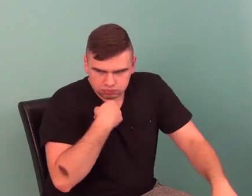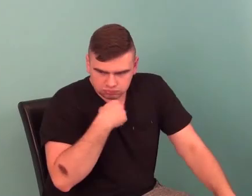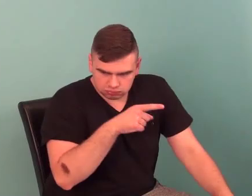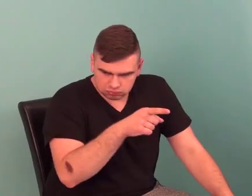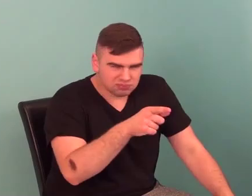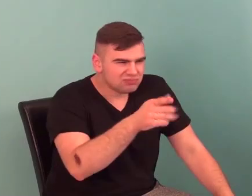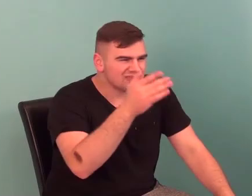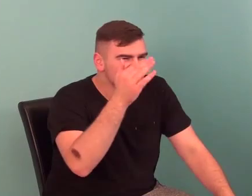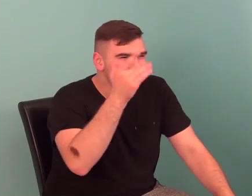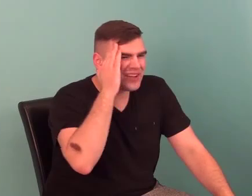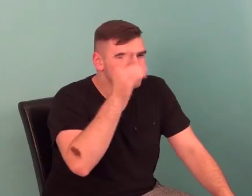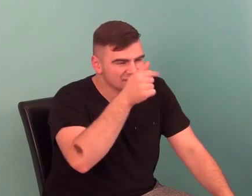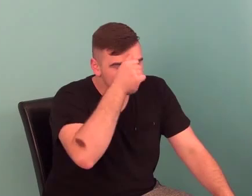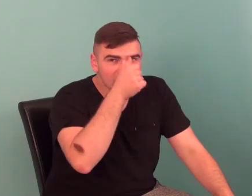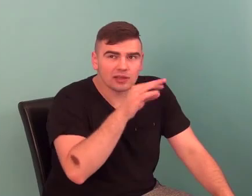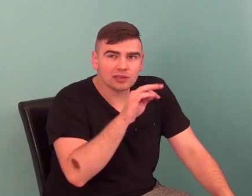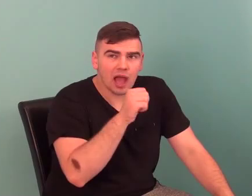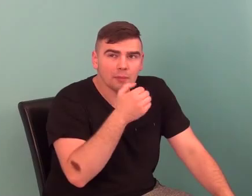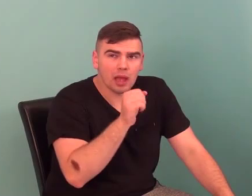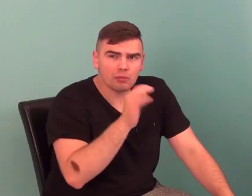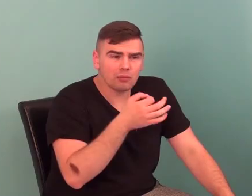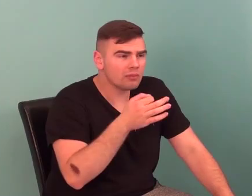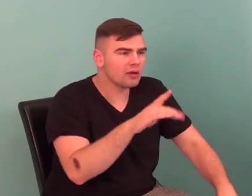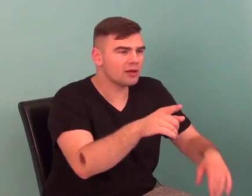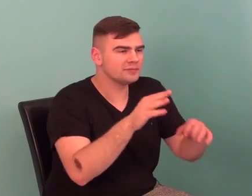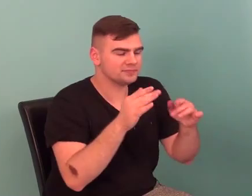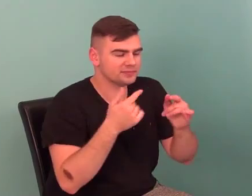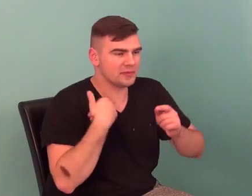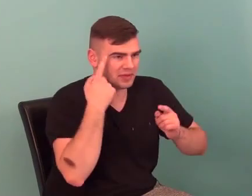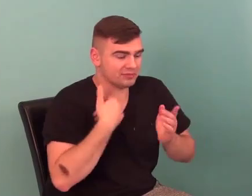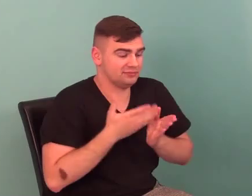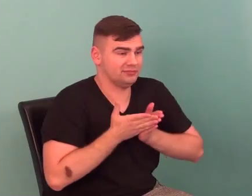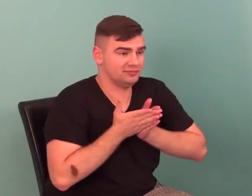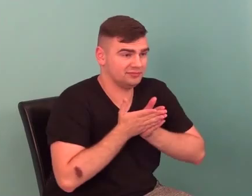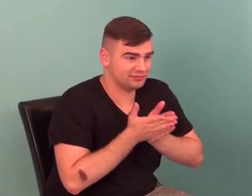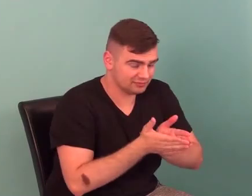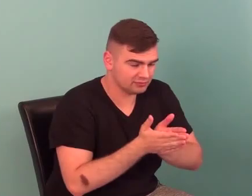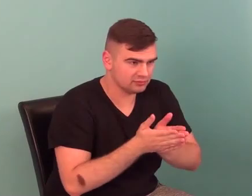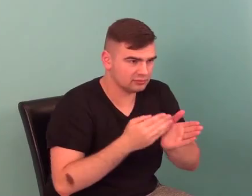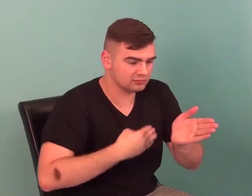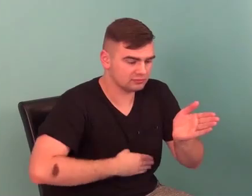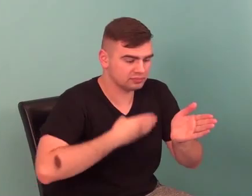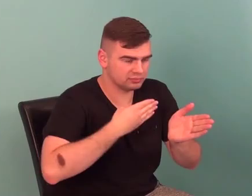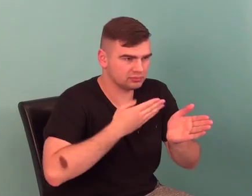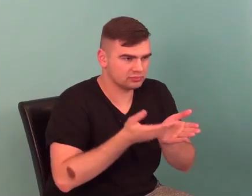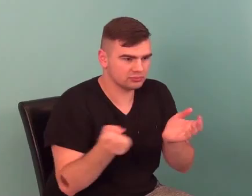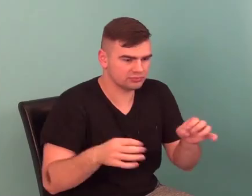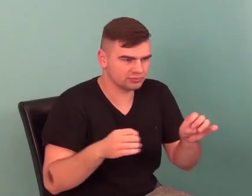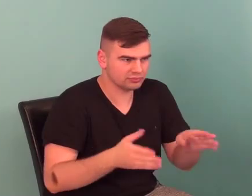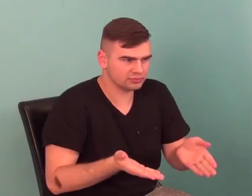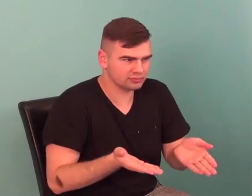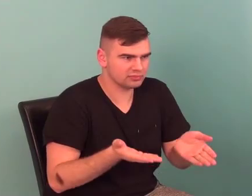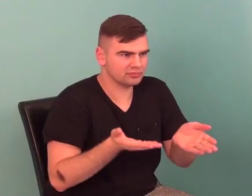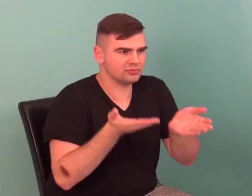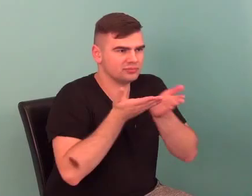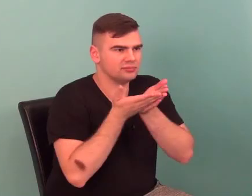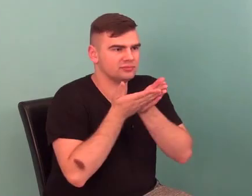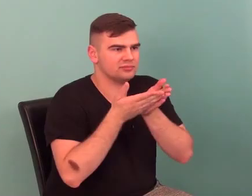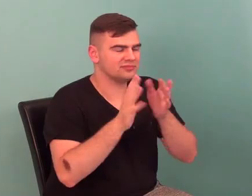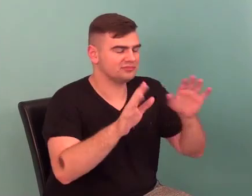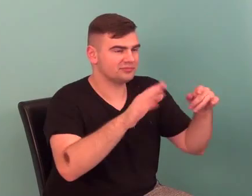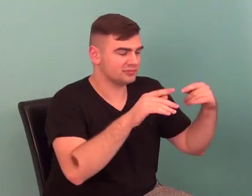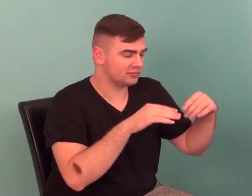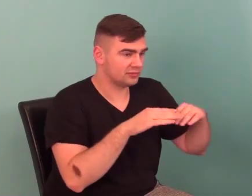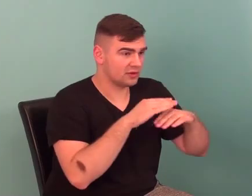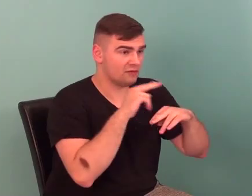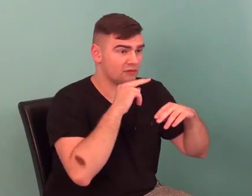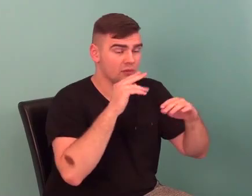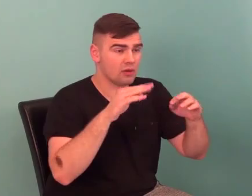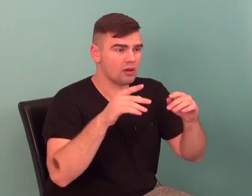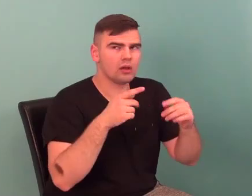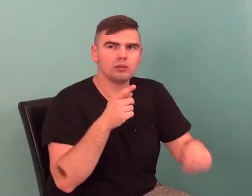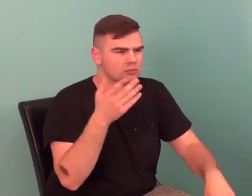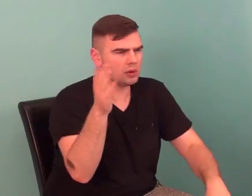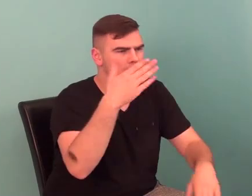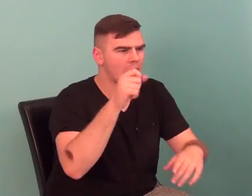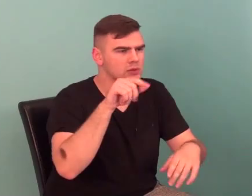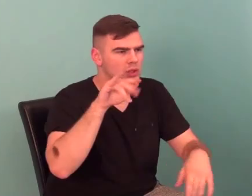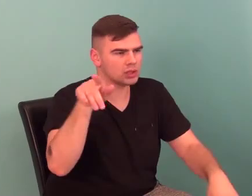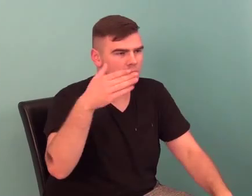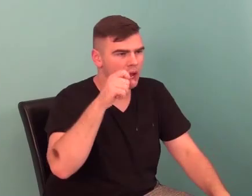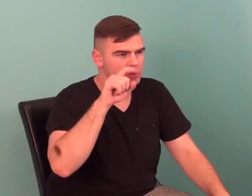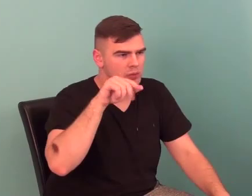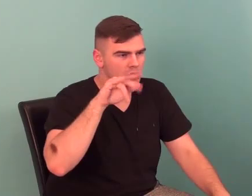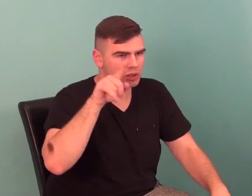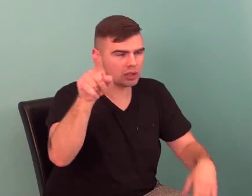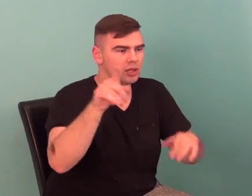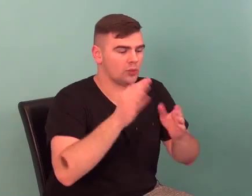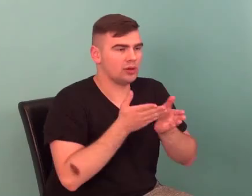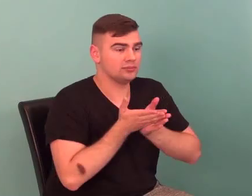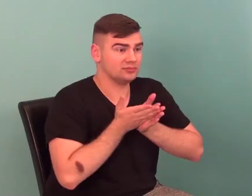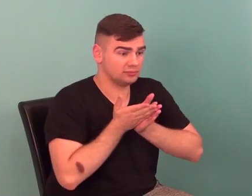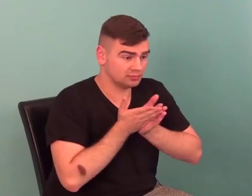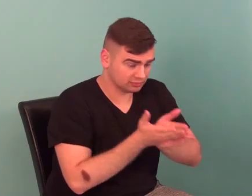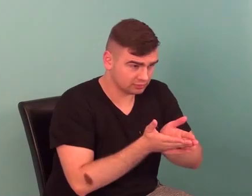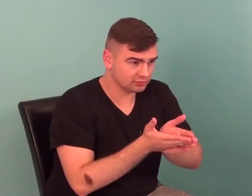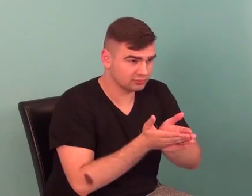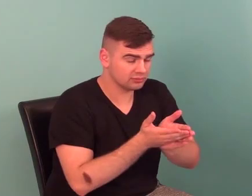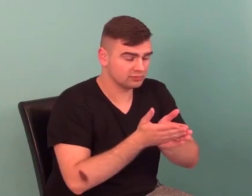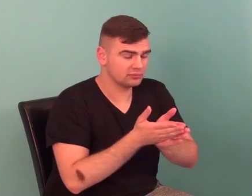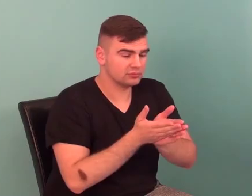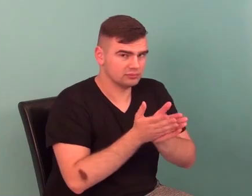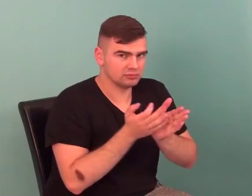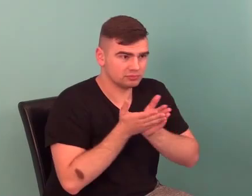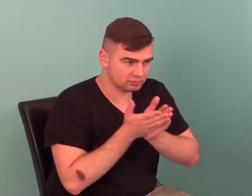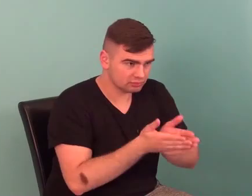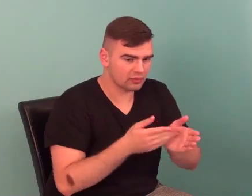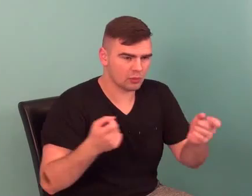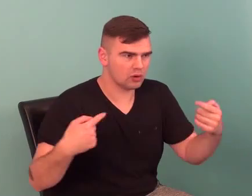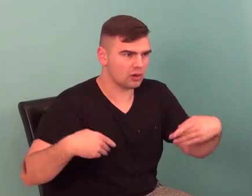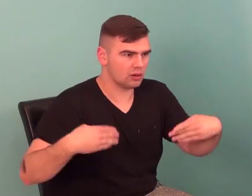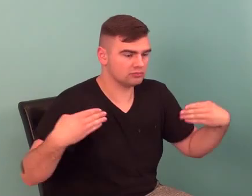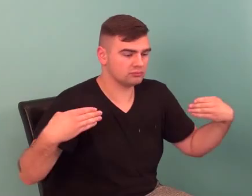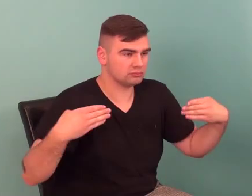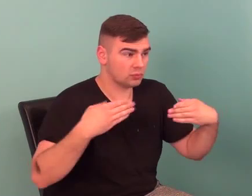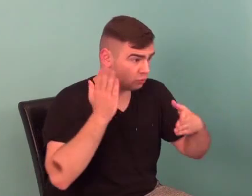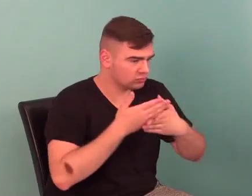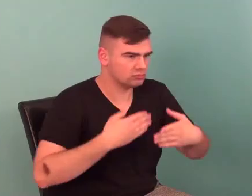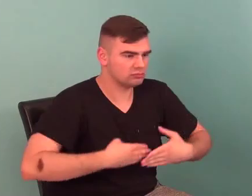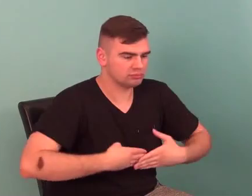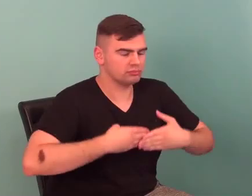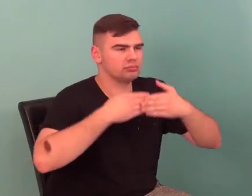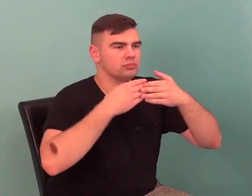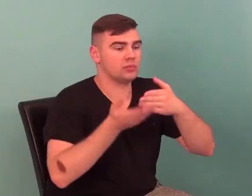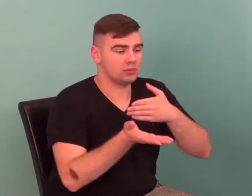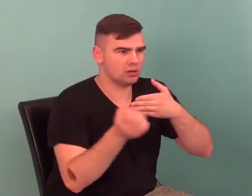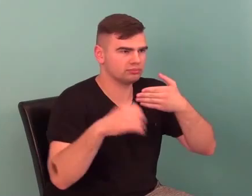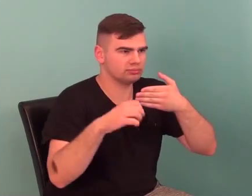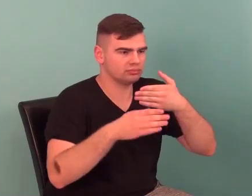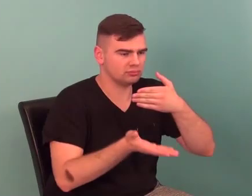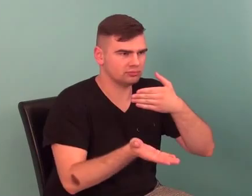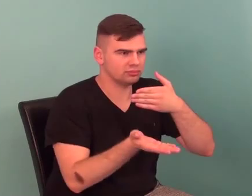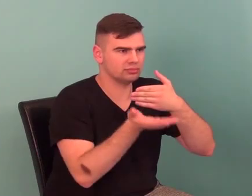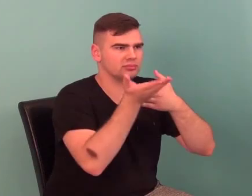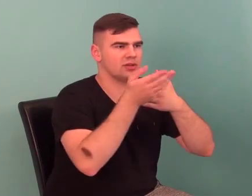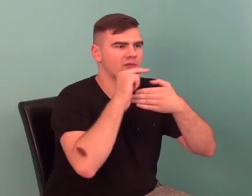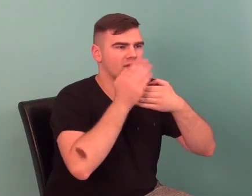To się nazywa tama, nie wiem czy dobrze powiedziałem nazwę, jest tak, że statek płynie do śluzy, ona się zamyka, potem zwiększa się poziom wody... tak na Mazurach, statek wpływa i śluza się zamyka i statek się unosi wraz z wodą.